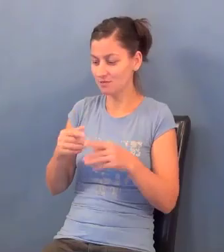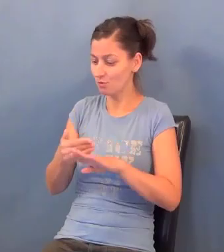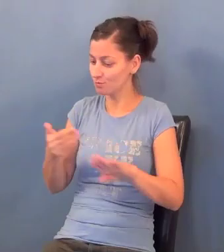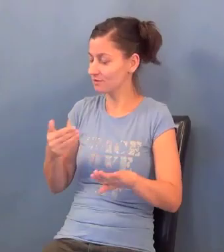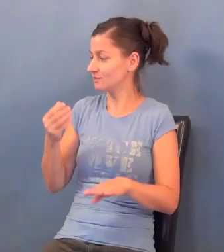Osobno.